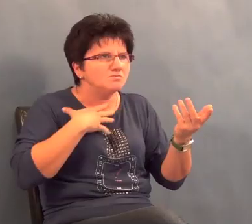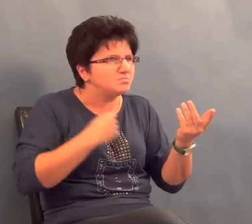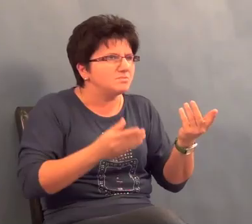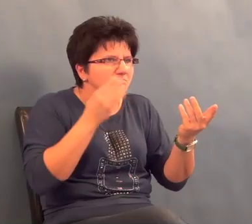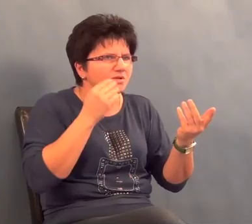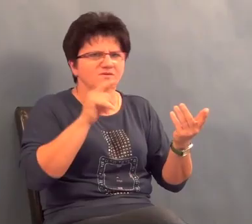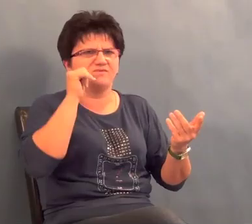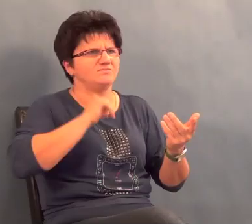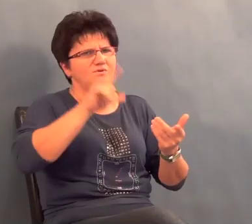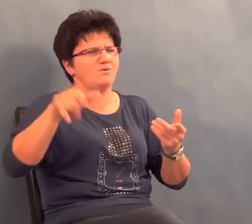Wszyscy opowiadają mu, co się wczoraj działo.